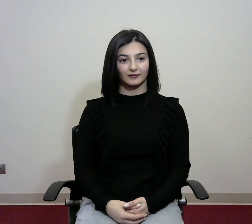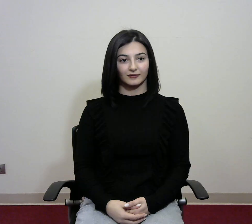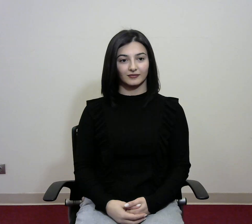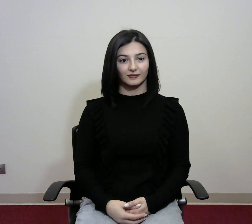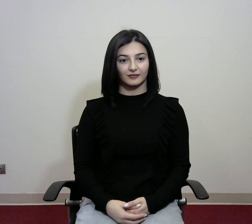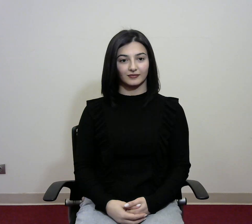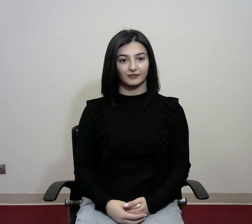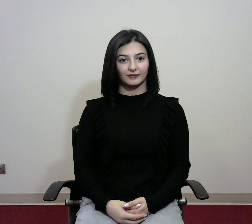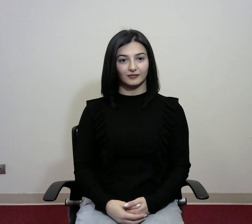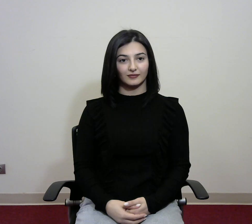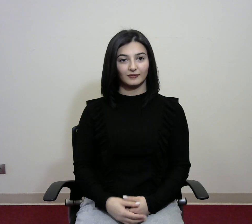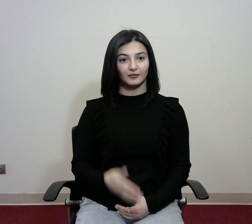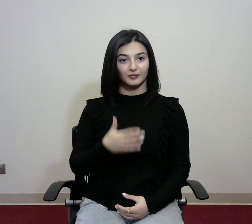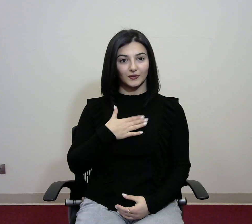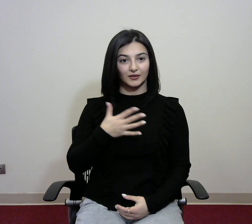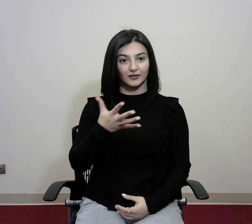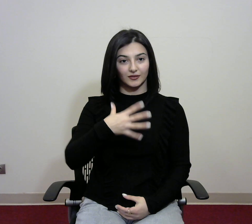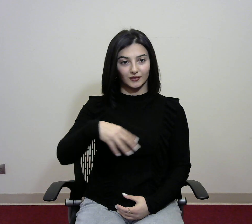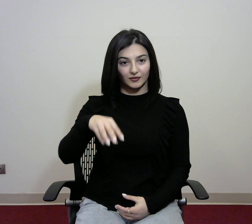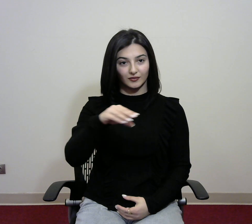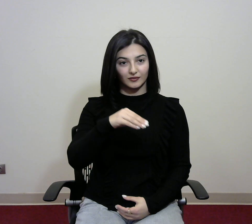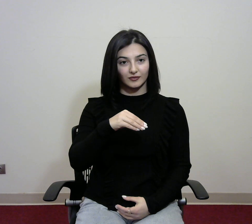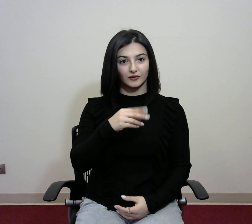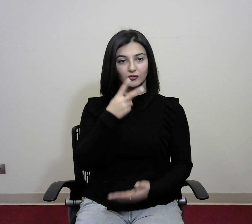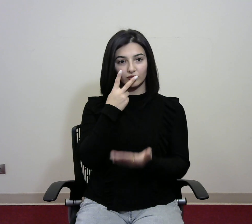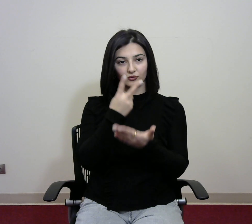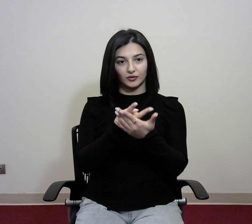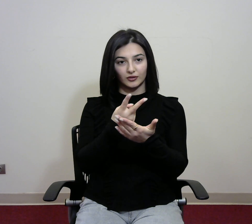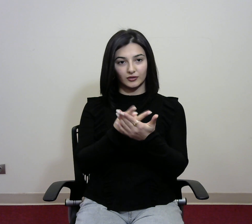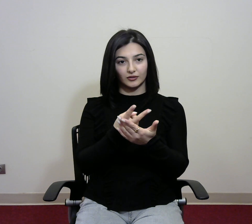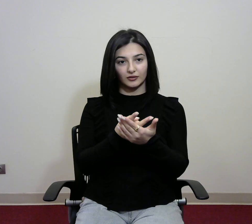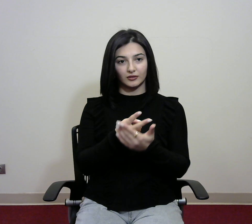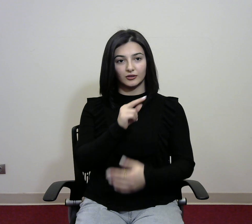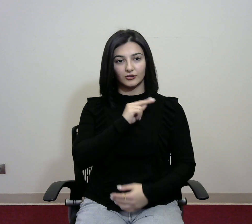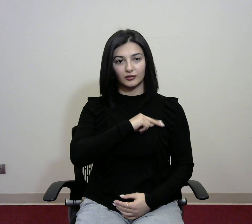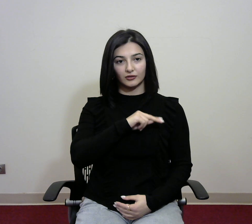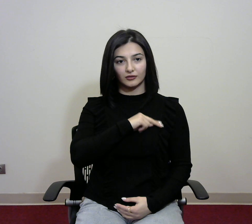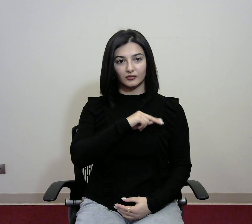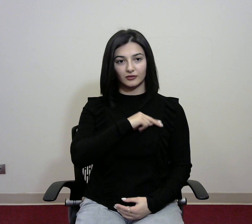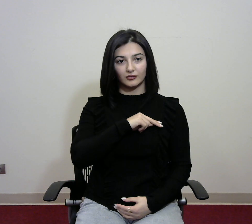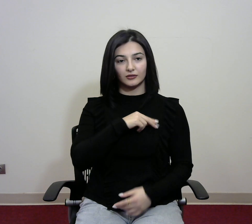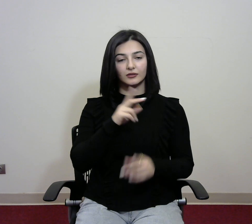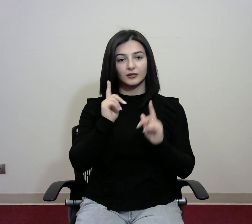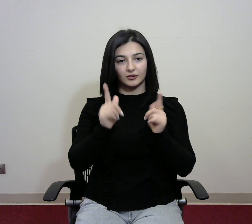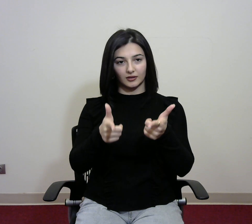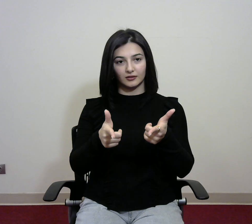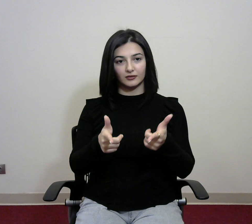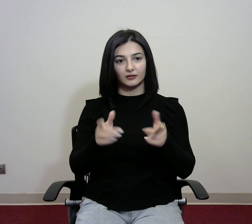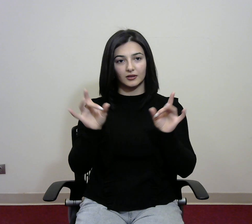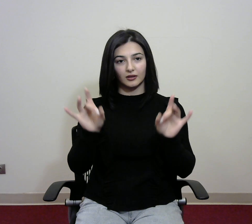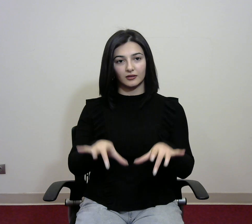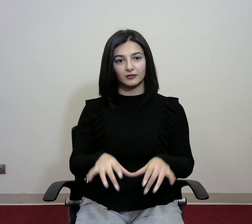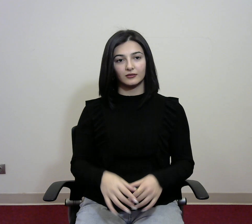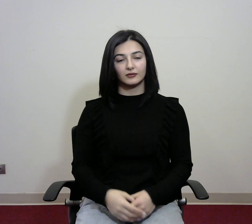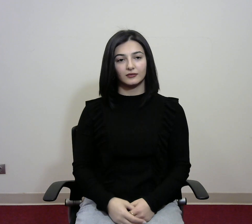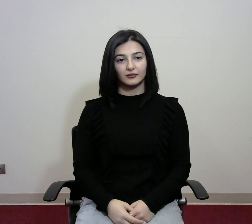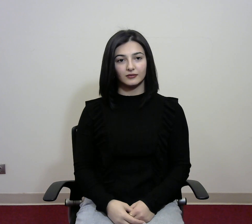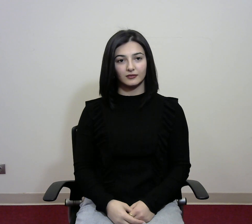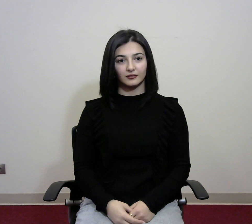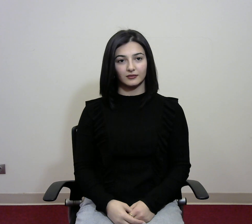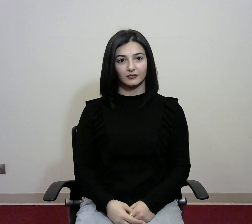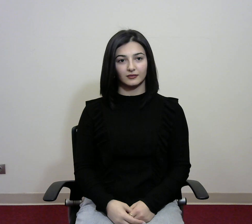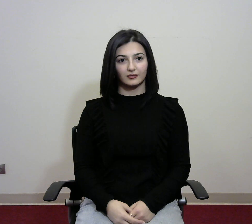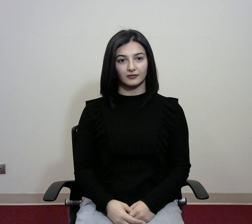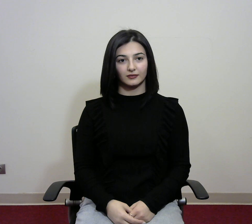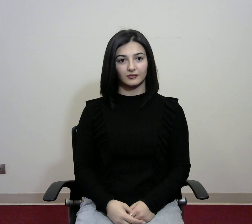Biz göstərilən işdən razı qaldıq